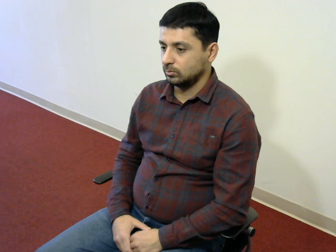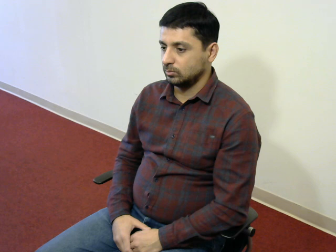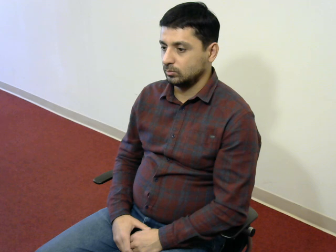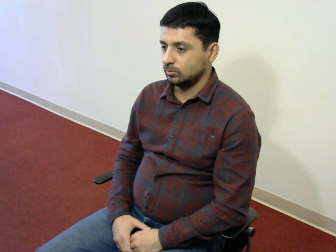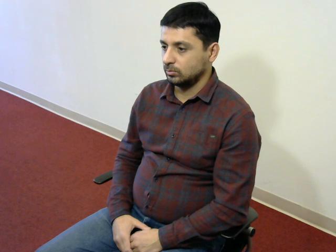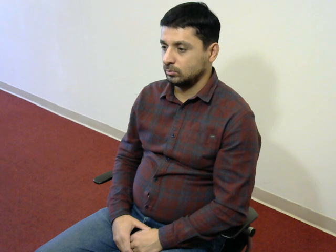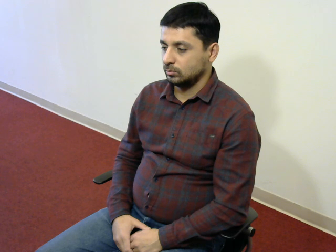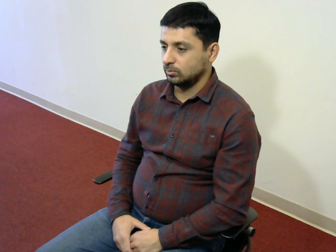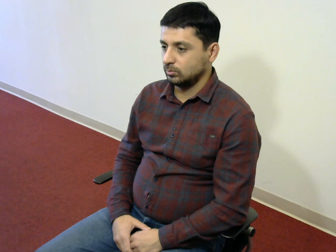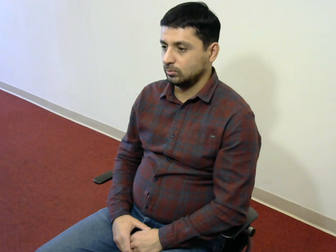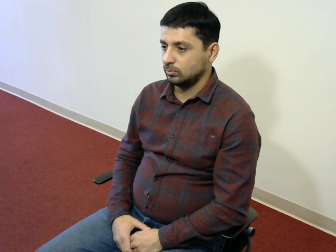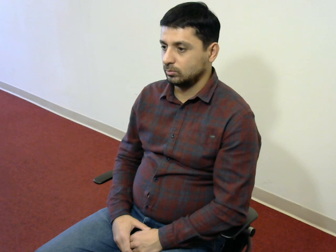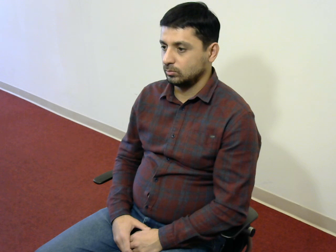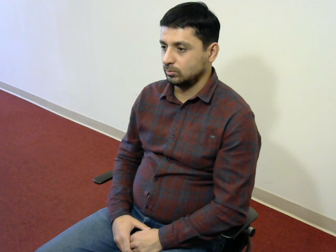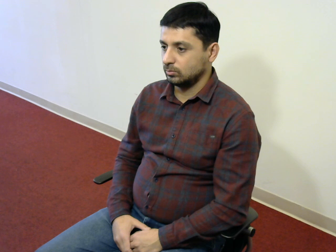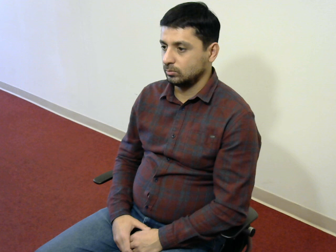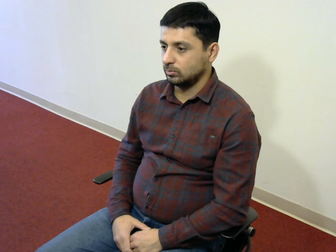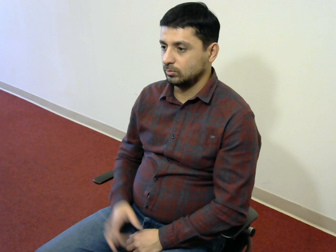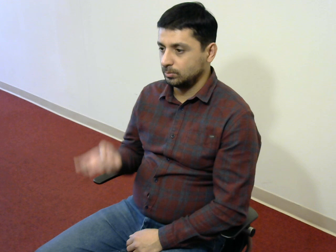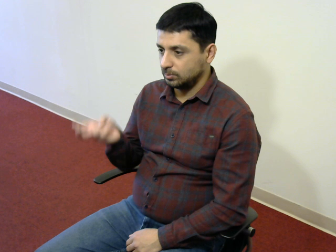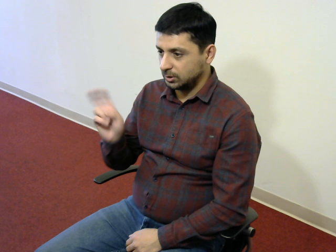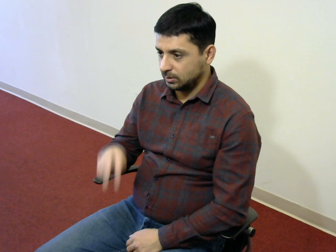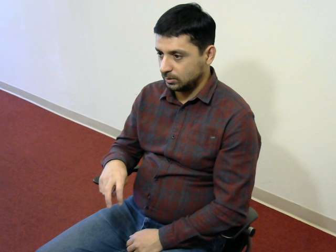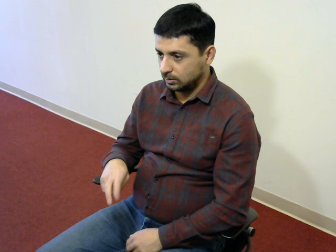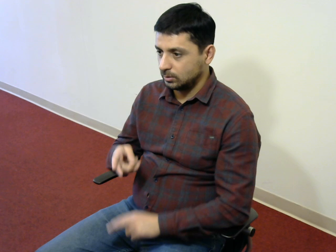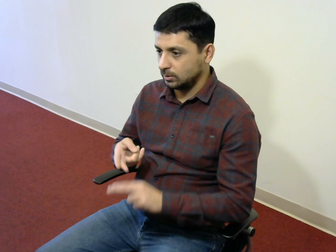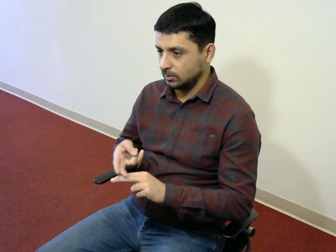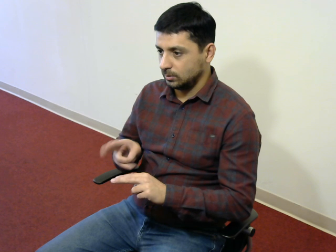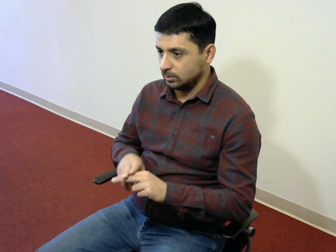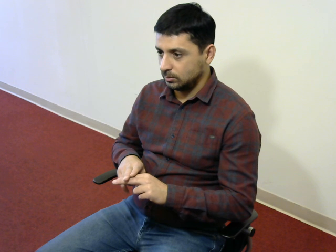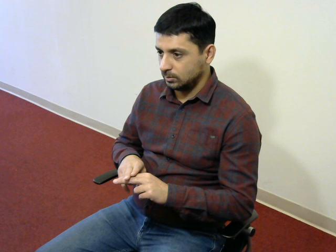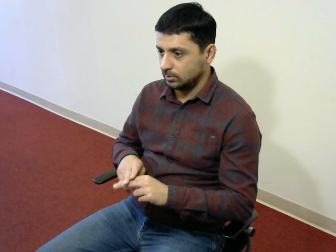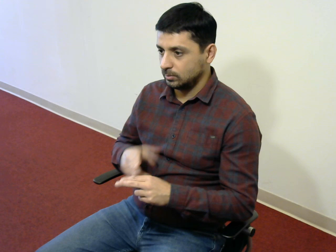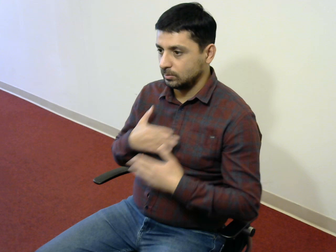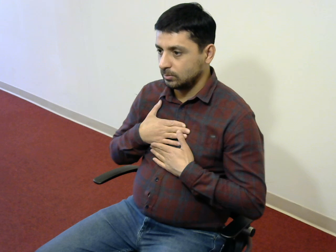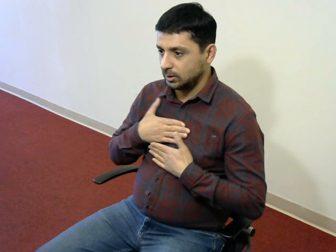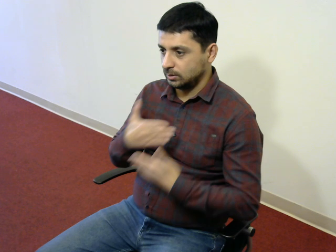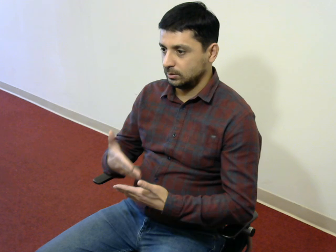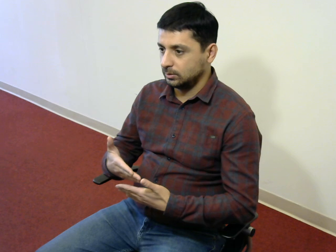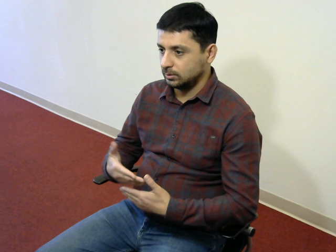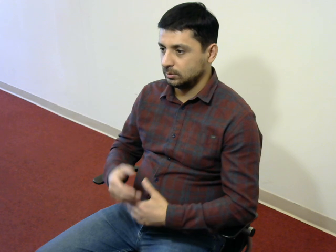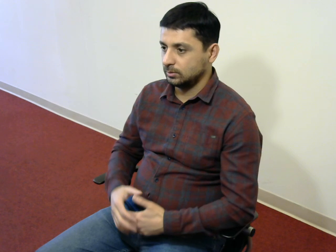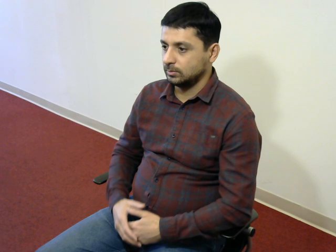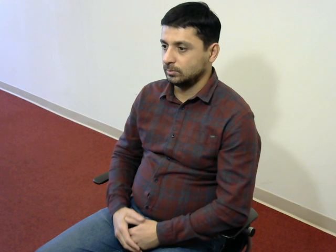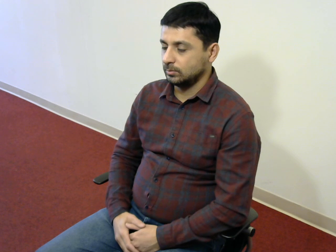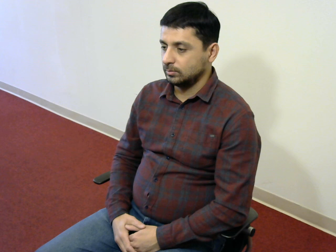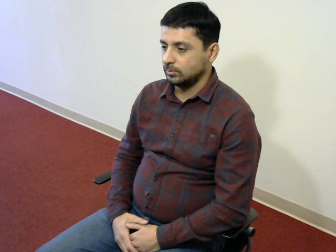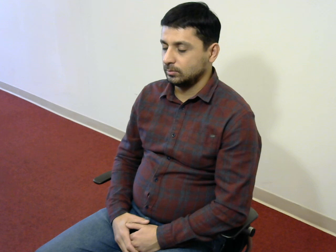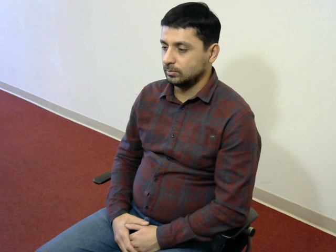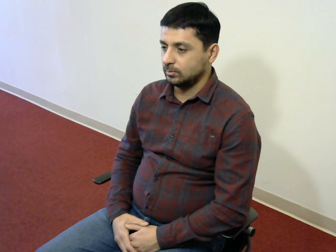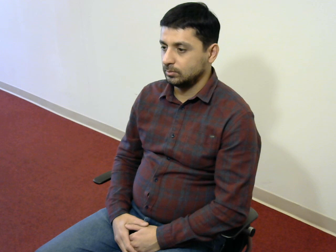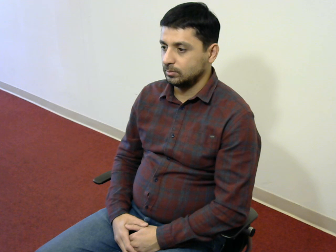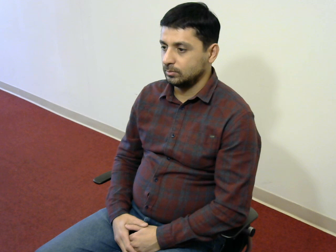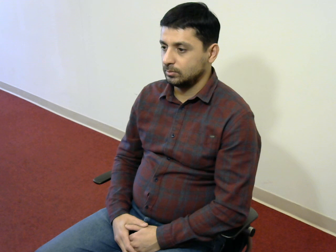Gəldiyinizə görə minnətdaram